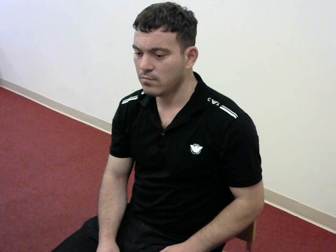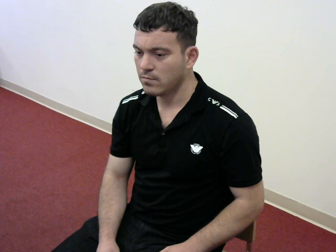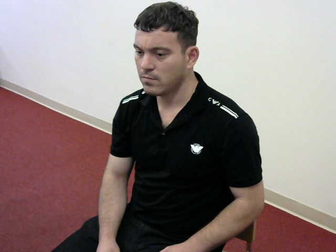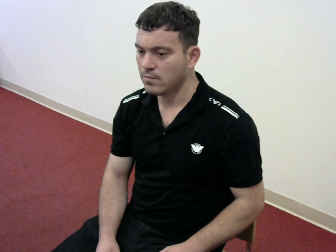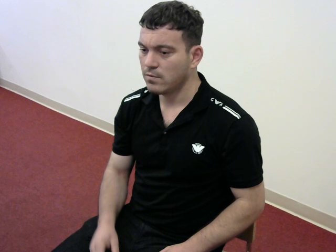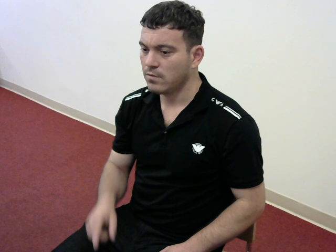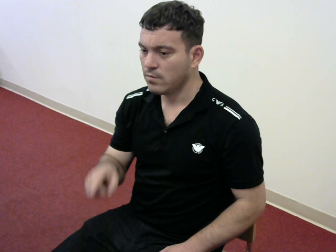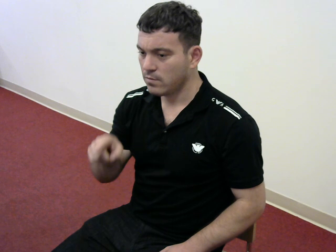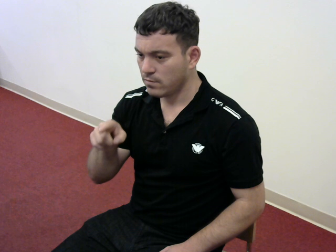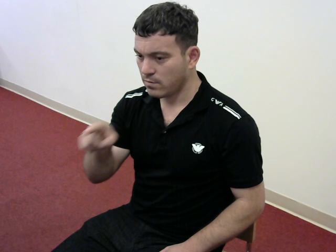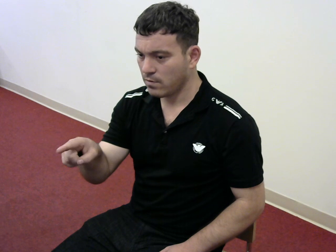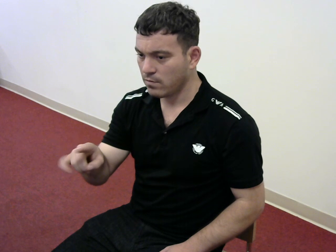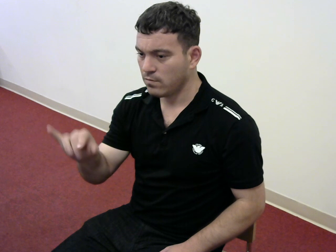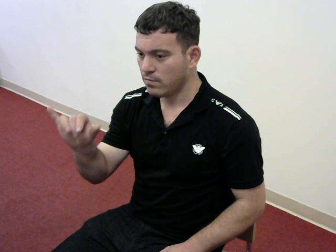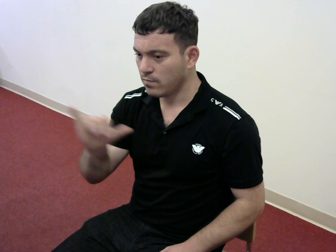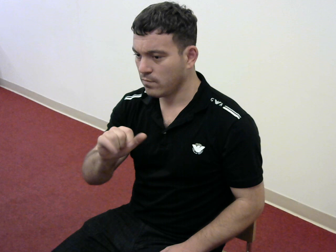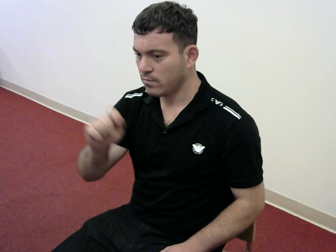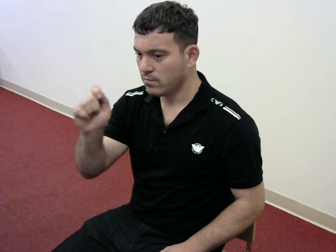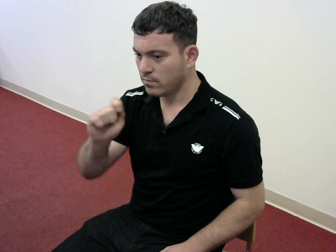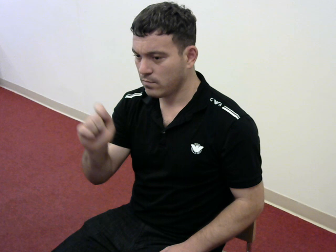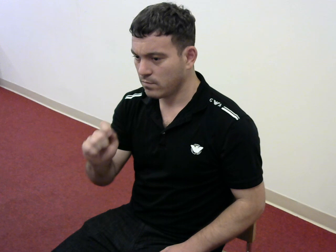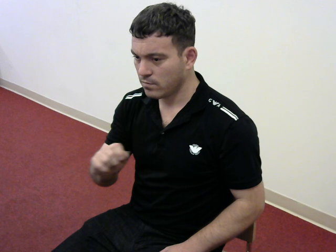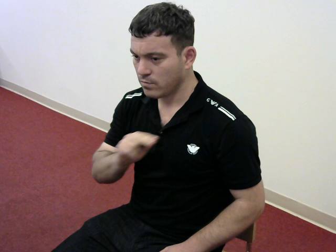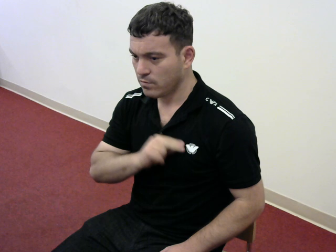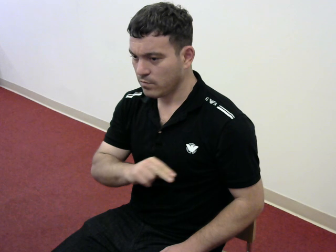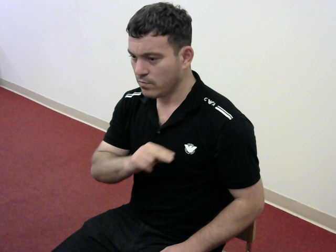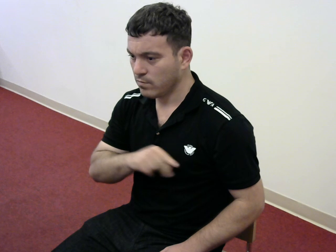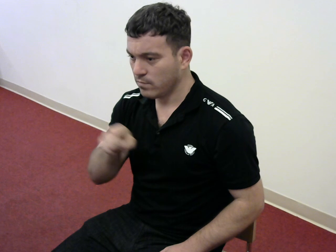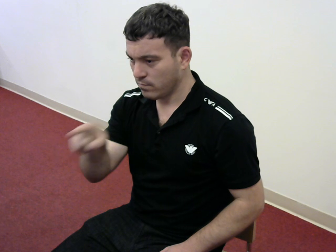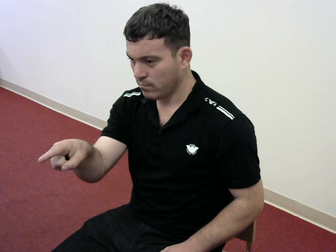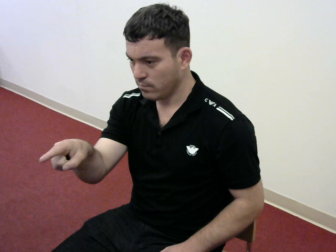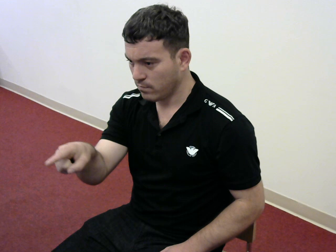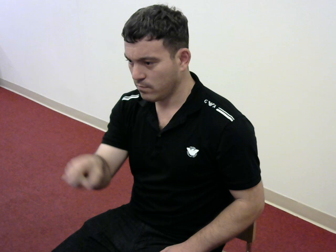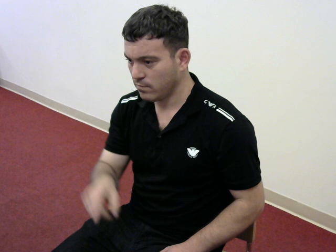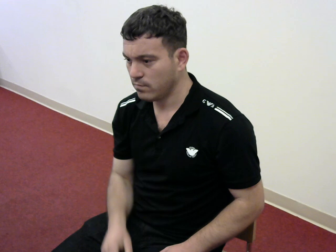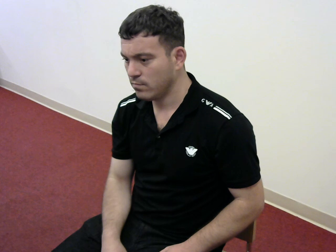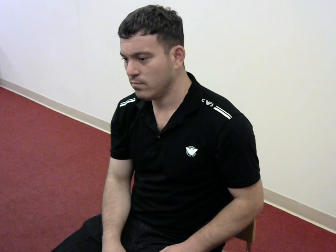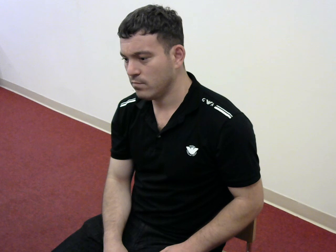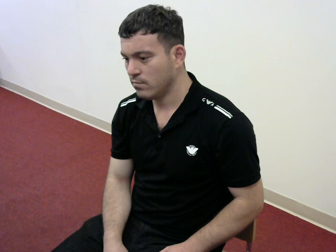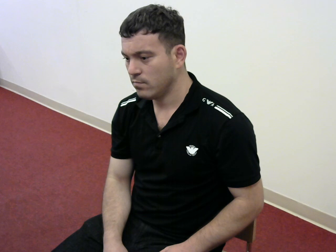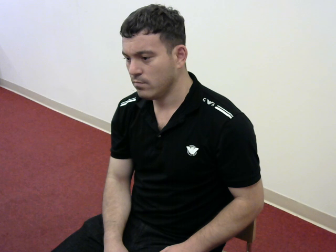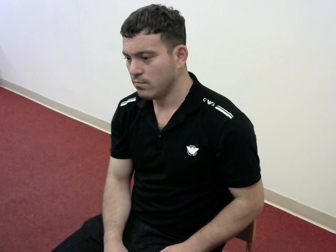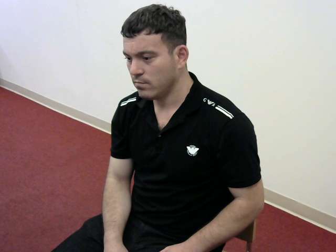Siz həftə sonu işləyirsiz?